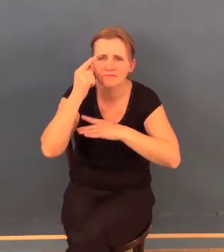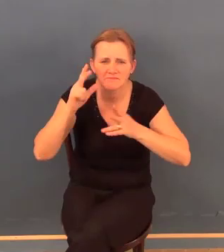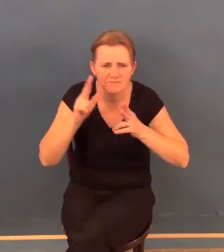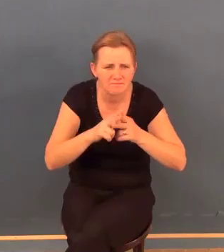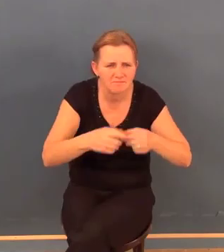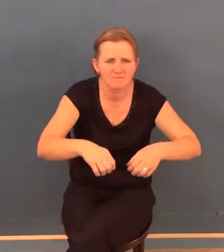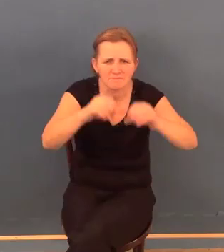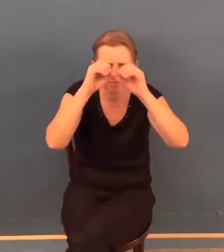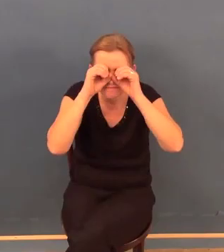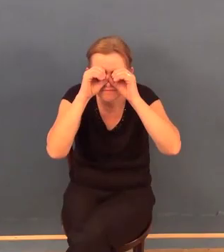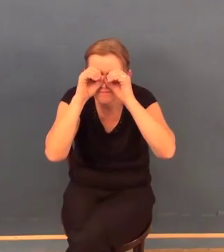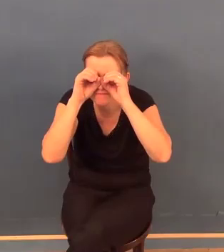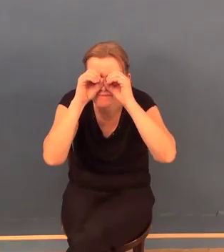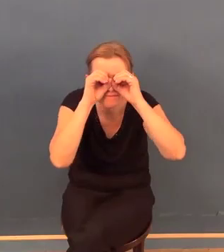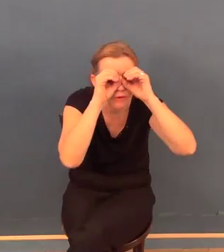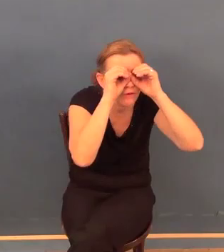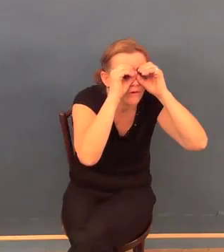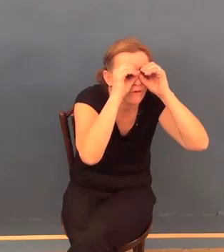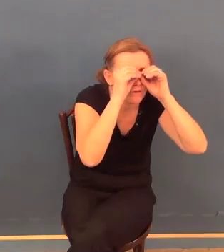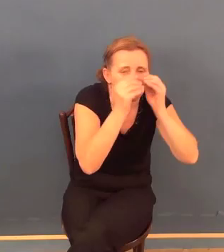Bierze lornetkę i rozgląda się.